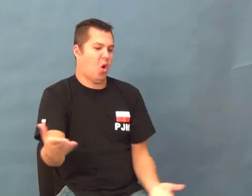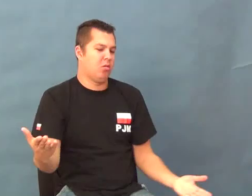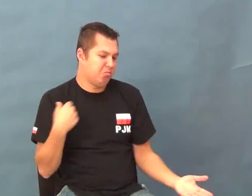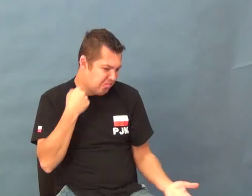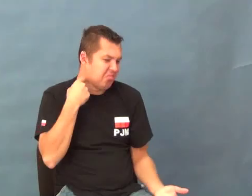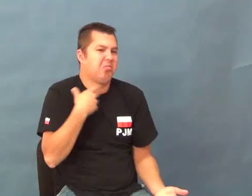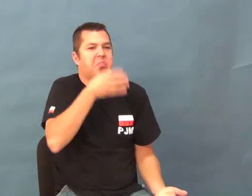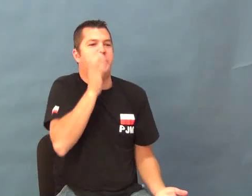Czyli ja piję alkohol.